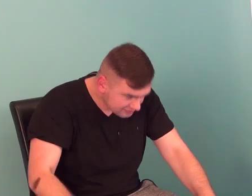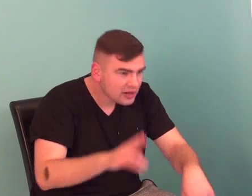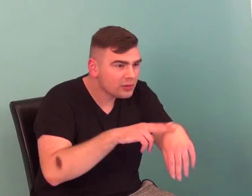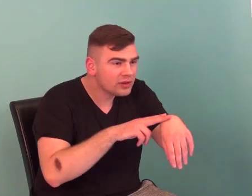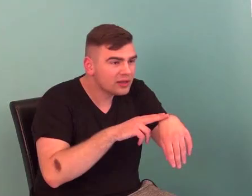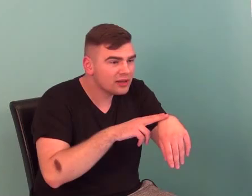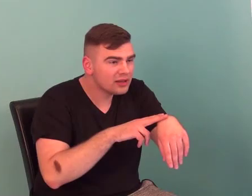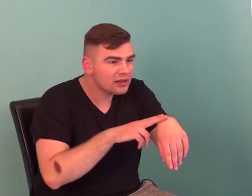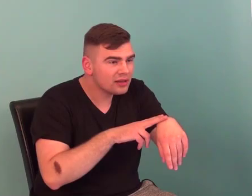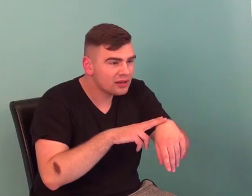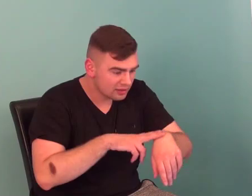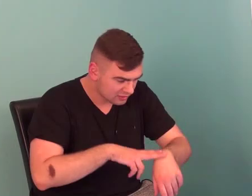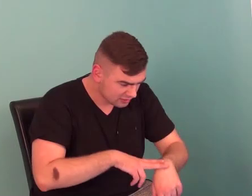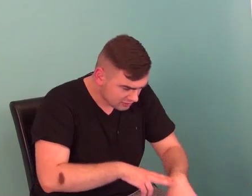O której?